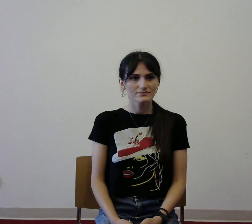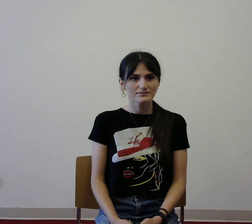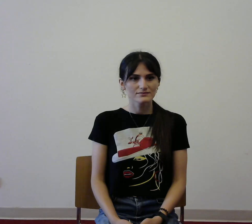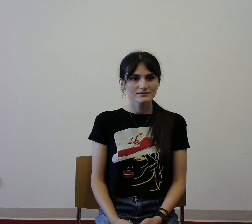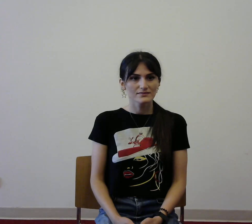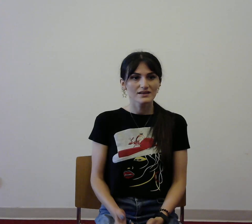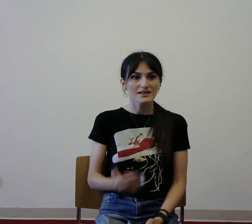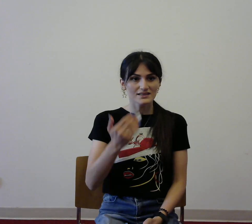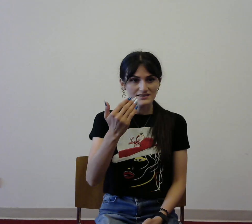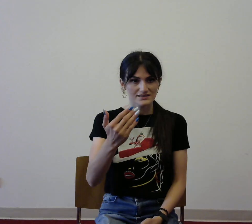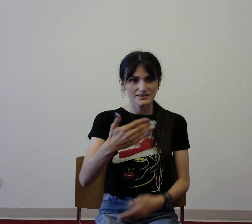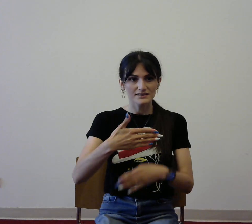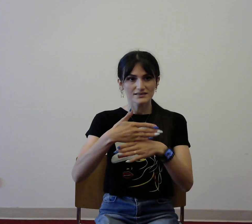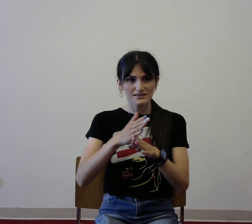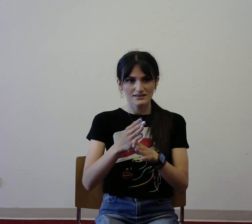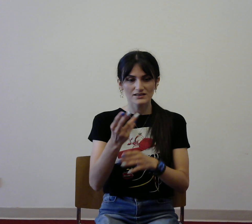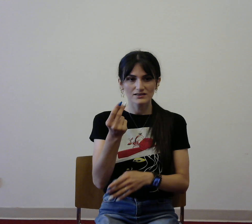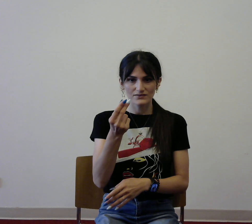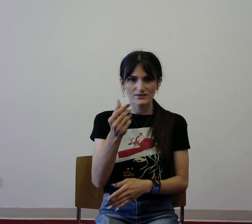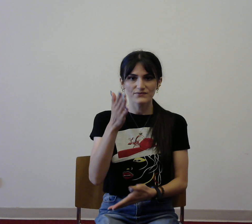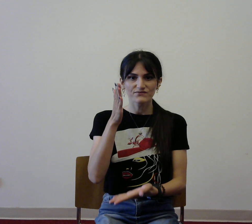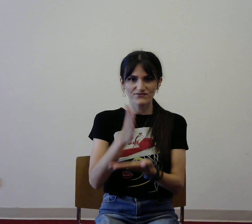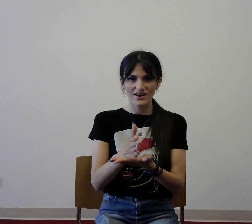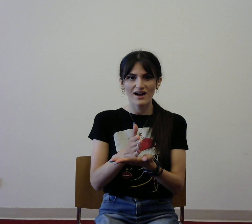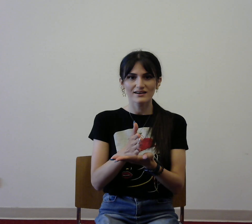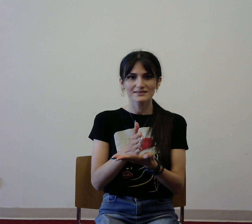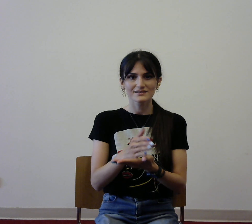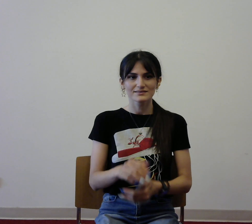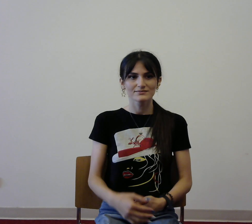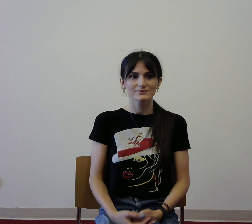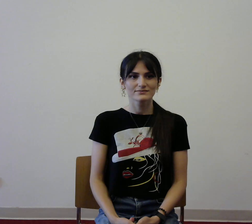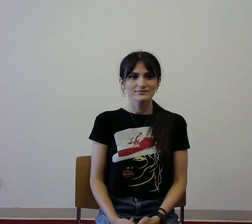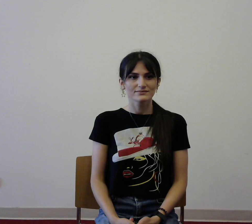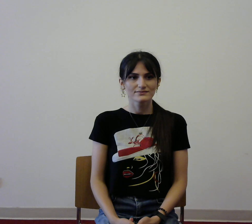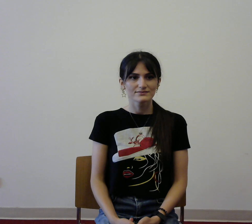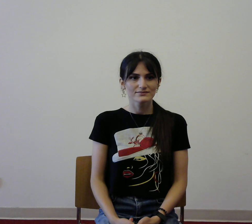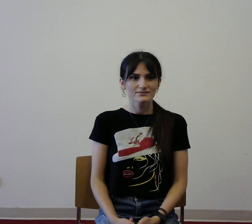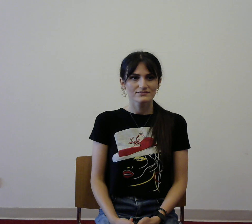Sizdə xırda pul varmı?